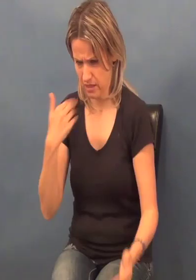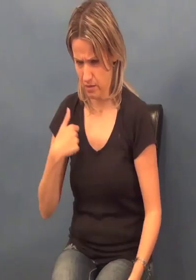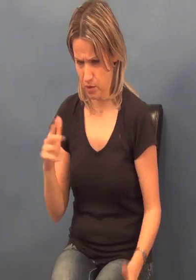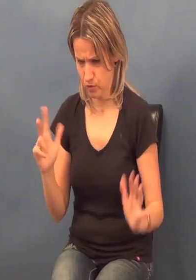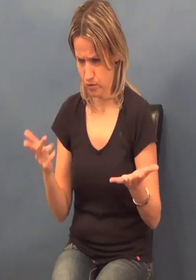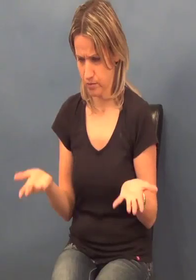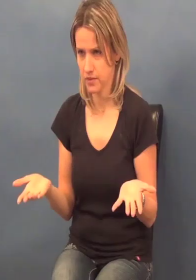Nie mam ósmego.